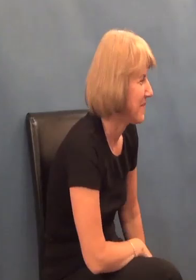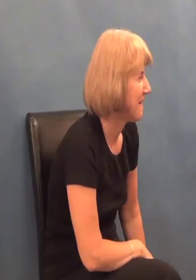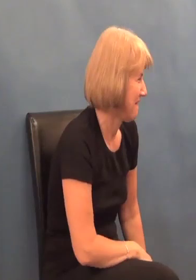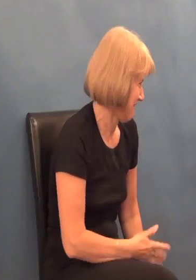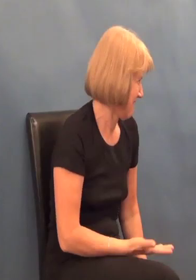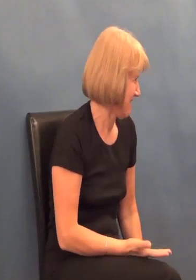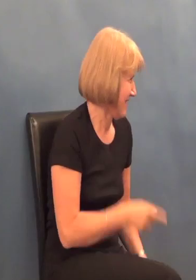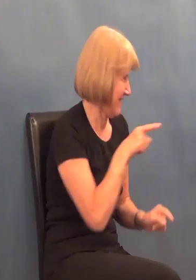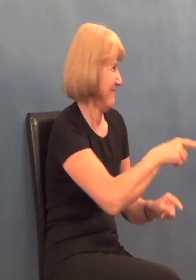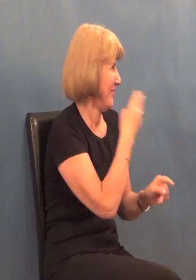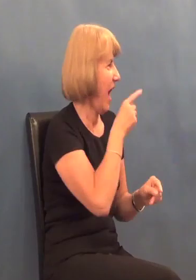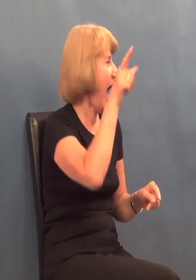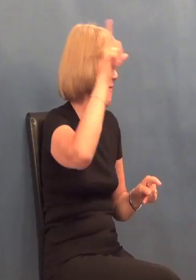Wyglądało jakby to oni ukradli, ale tamten chłopak, który naprawdę je ukradł, już zniknął.